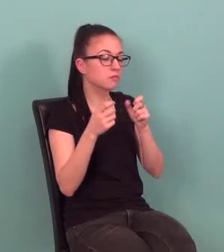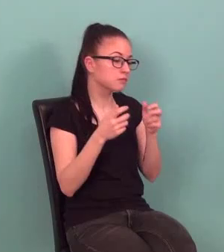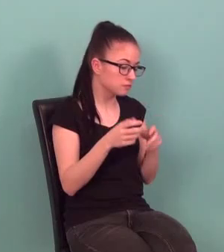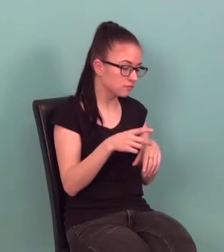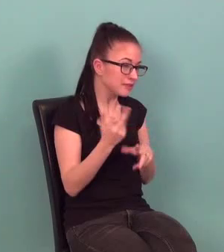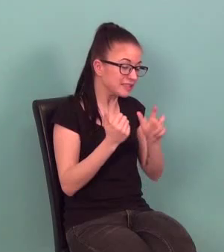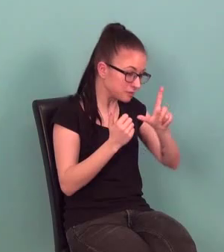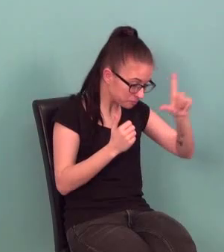Mężczyzna z kozą odszedł.